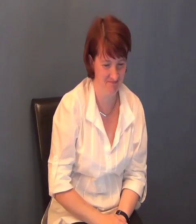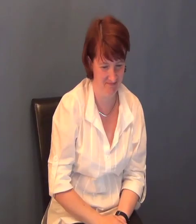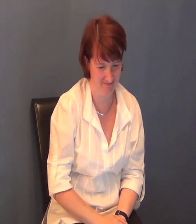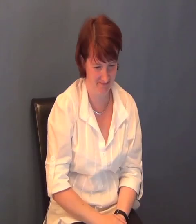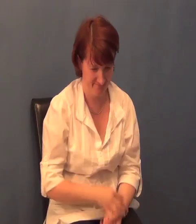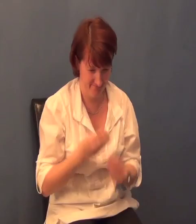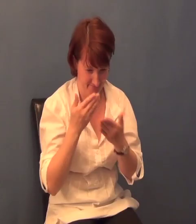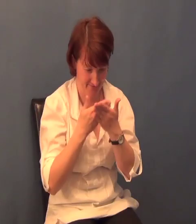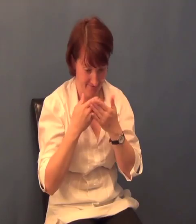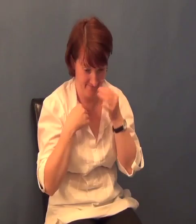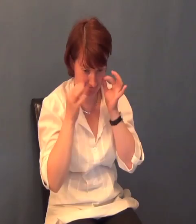Jest zamazane, nie widzę.